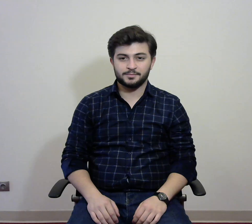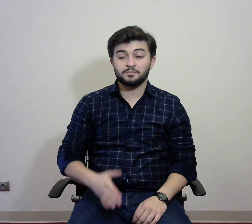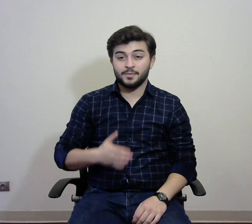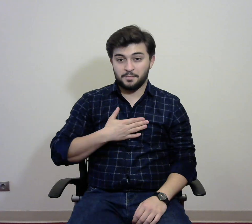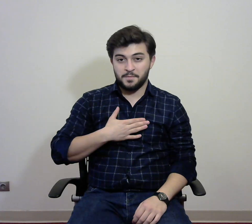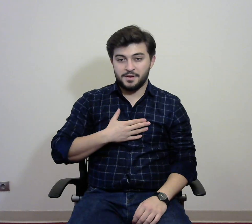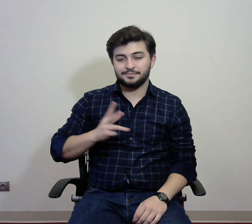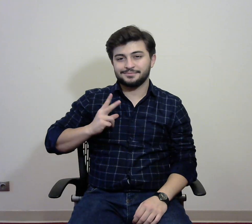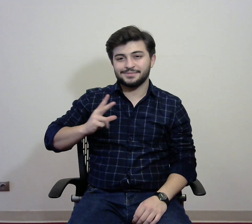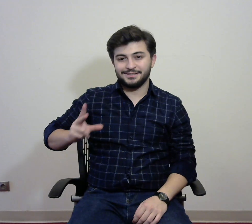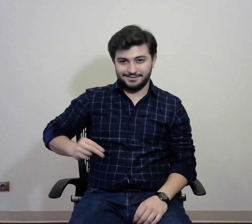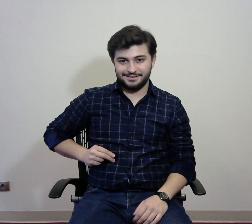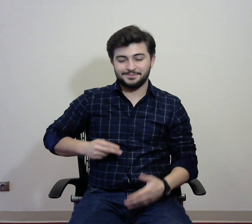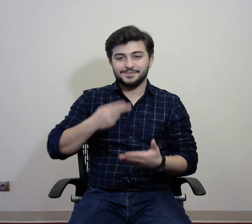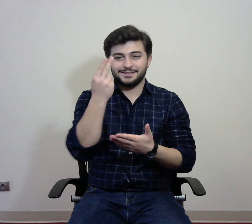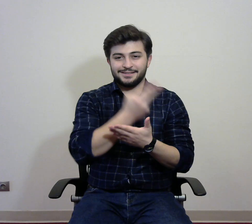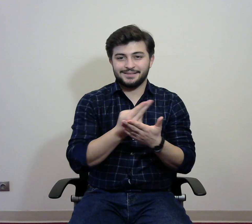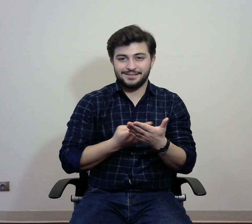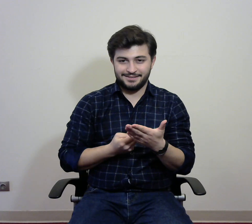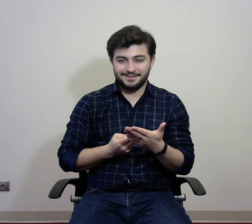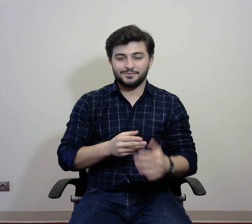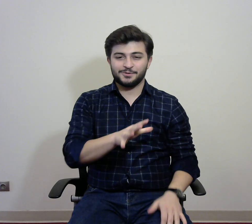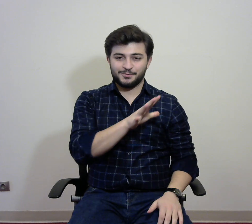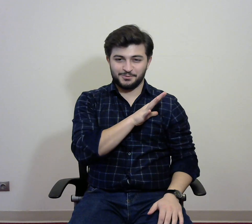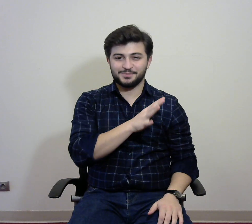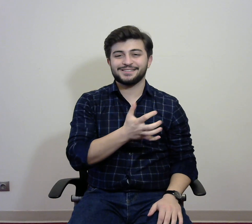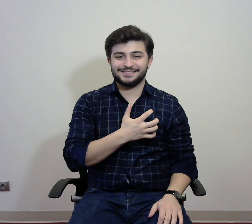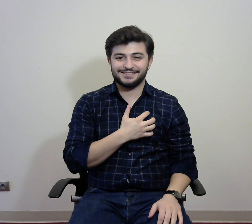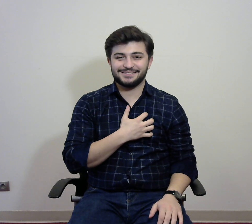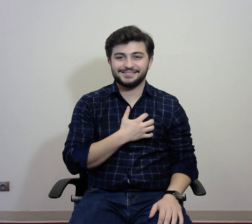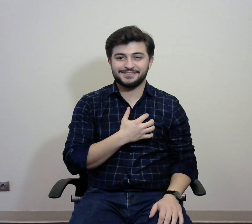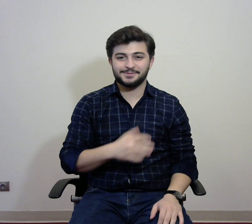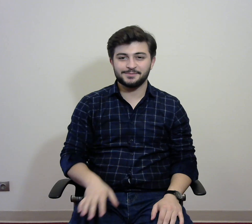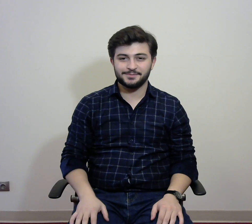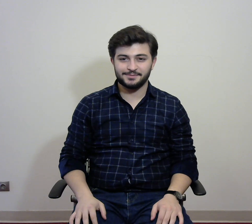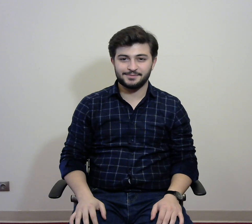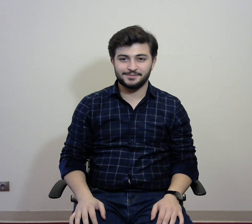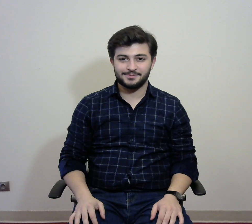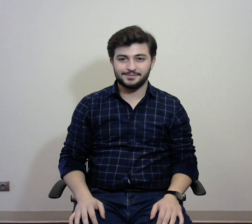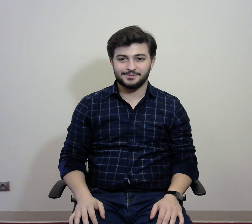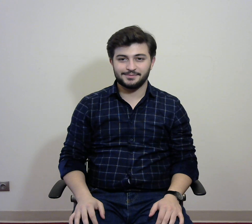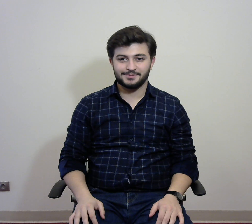Mənim qızım rəssam olmaq istəyir